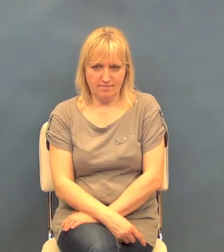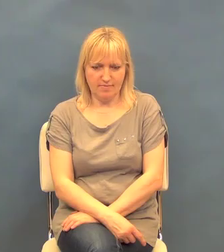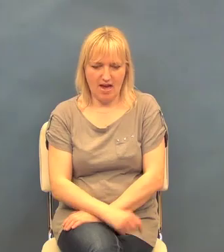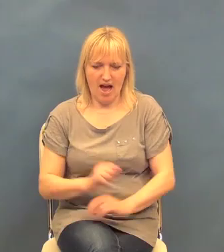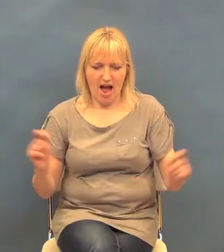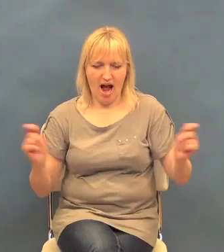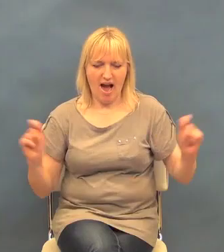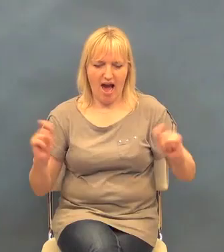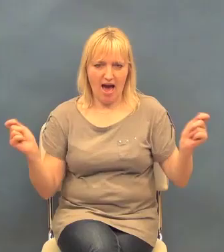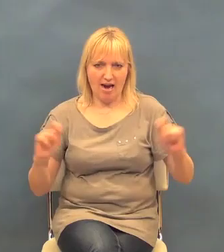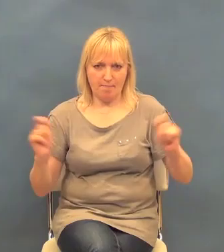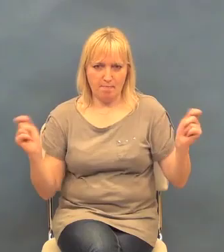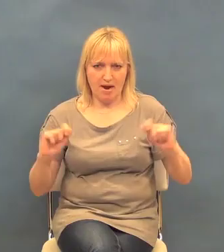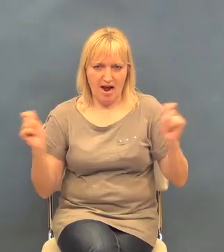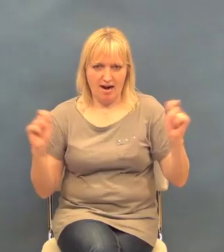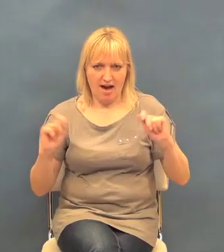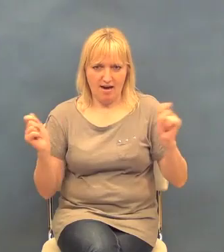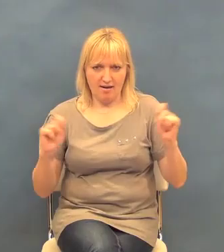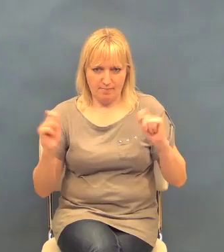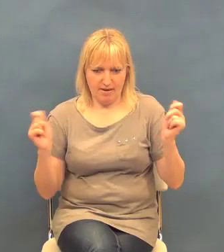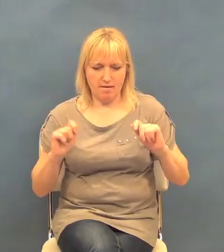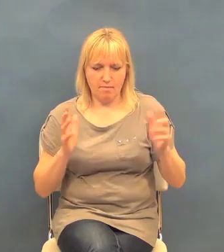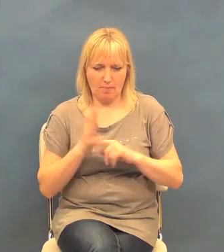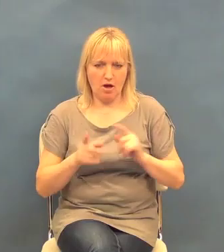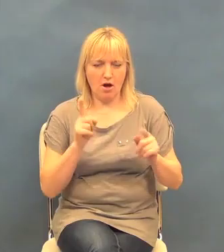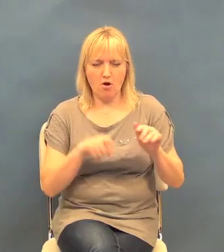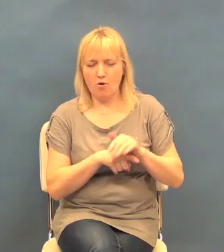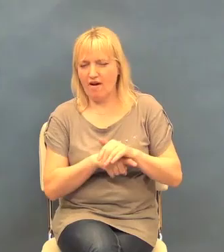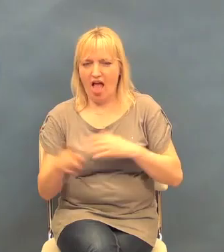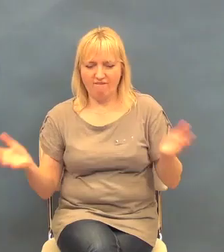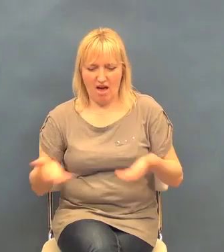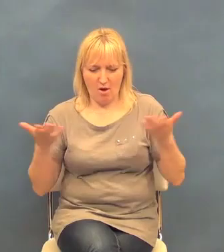Alarm wzywa do ewakuacji.